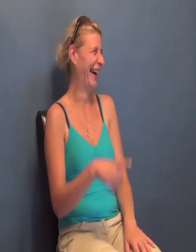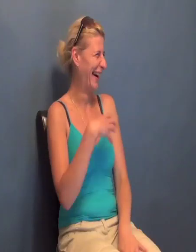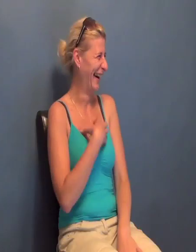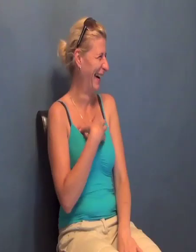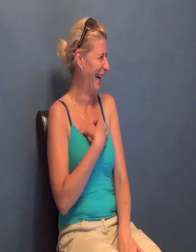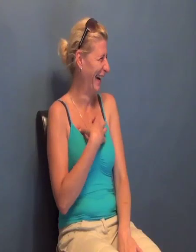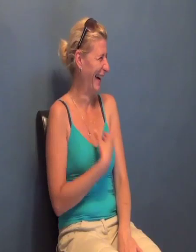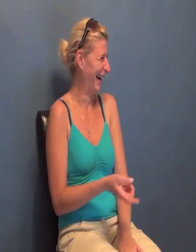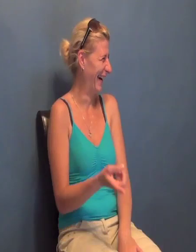Śmieszne.